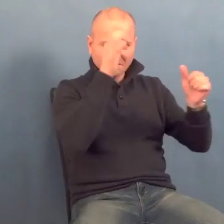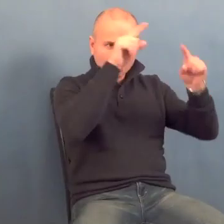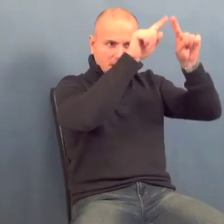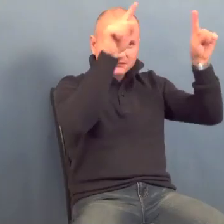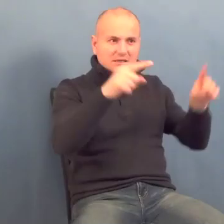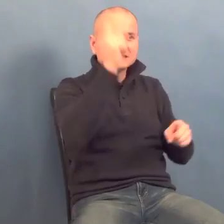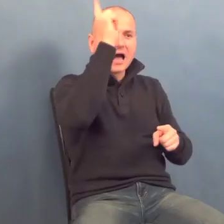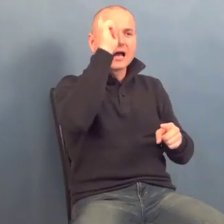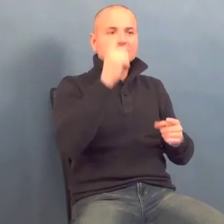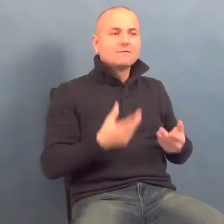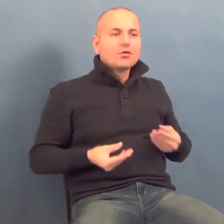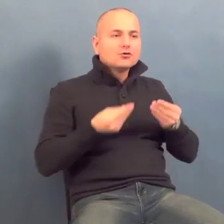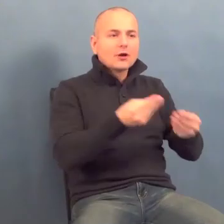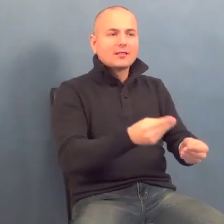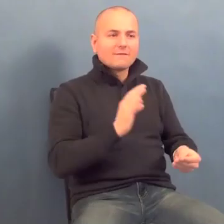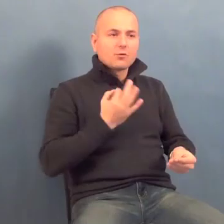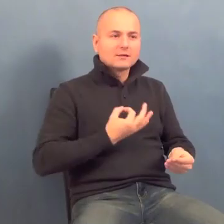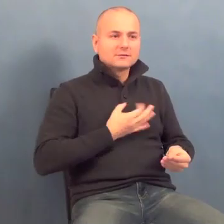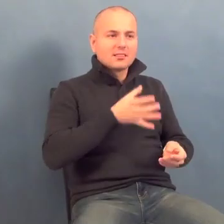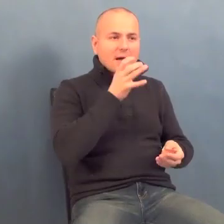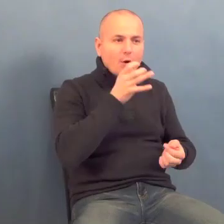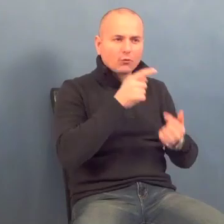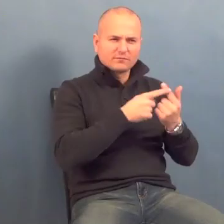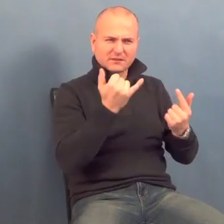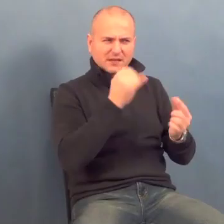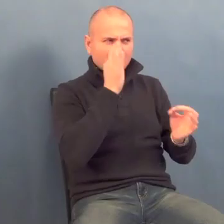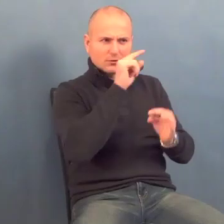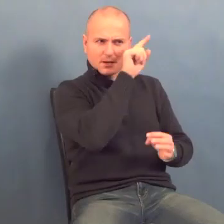Jest taki znak z napisem "Zakaz wnoszenia własnych napojów".